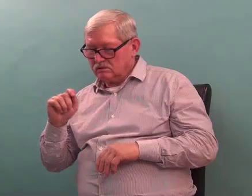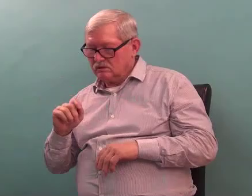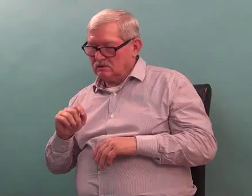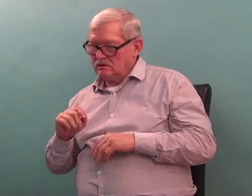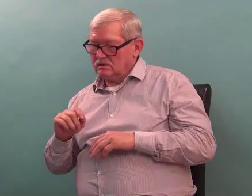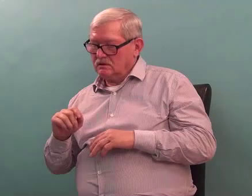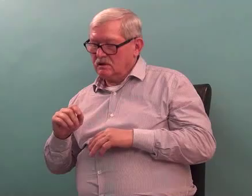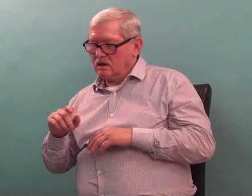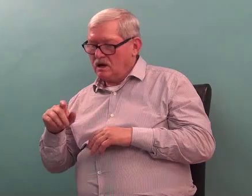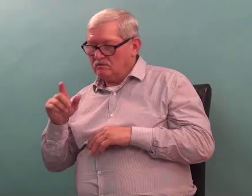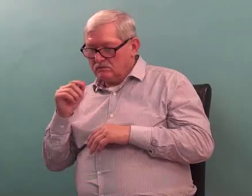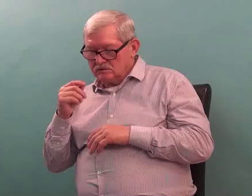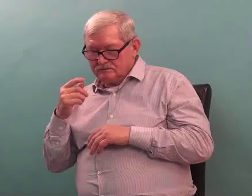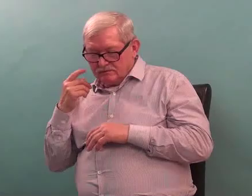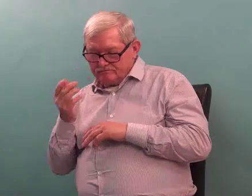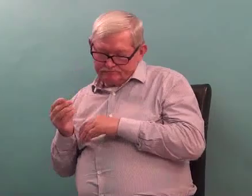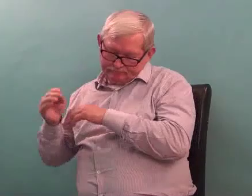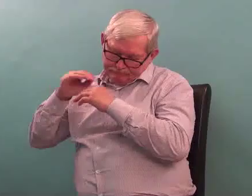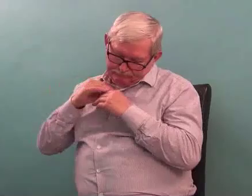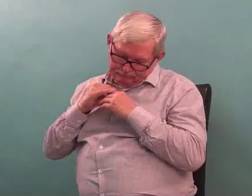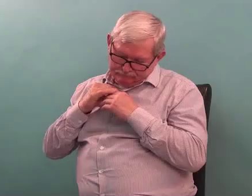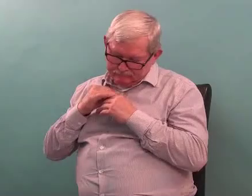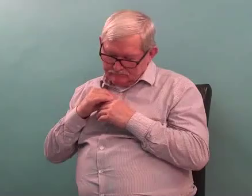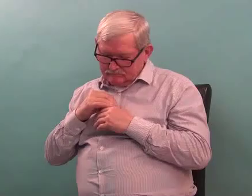On śpi, nakrywa się kołdrą.